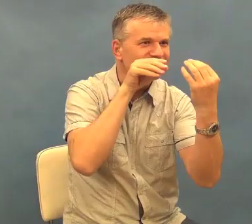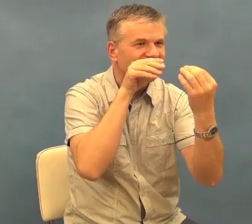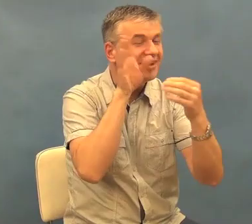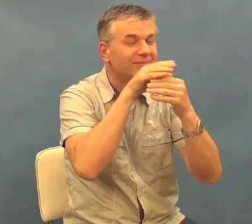Ryba.